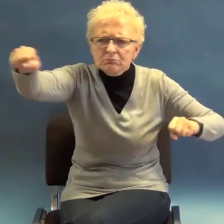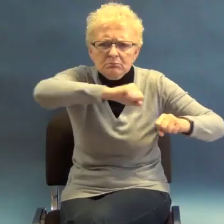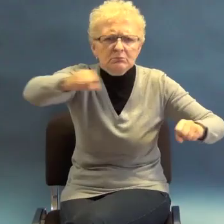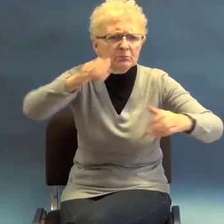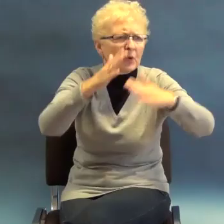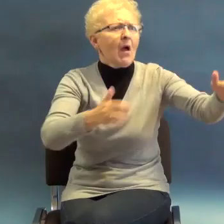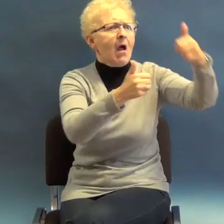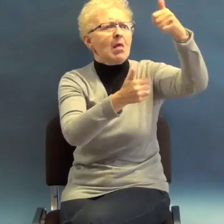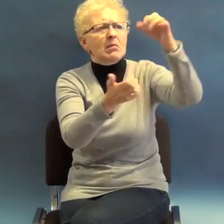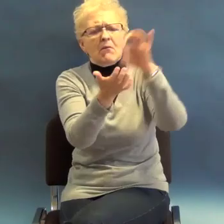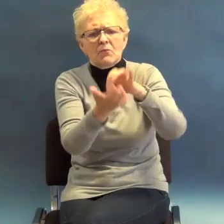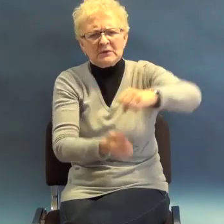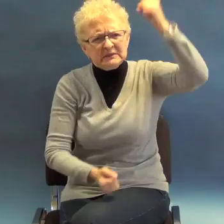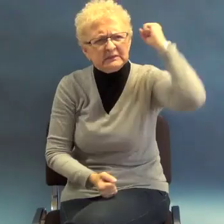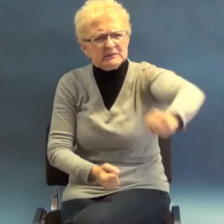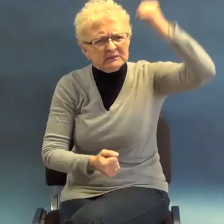Zaczęli mocno walić do jednych drzwi.